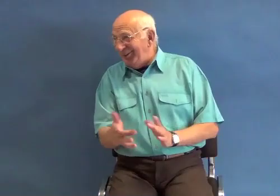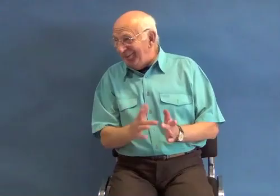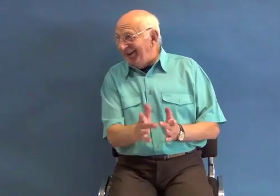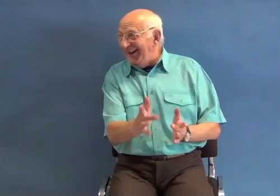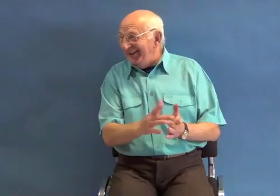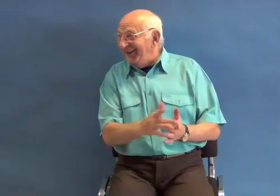Ma rację.